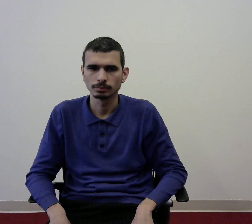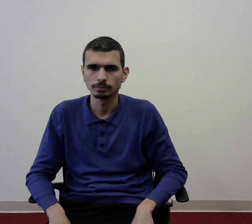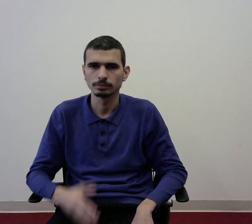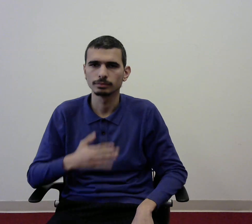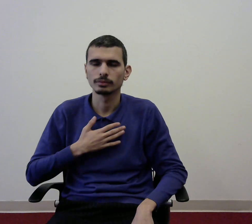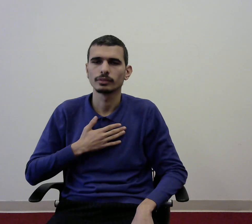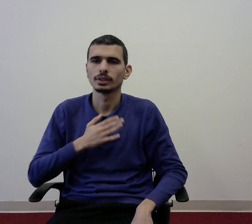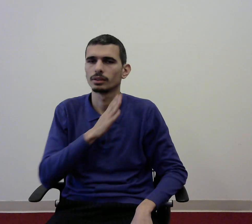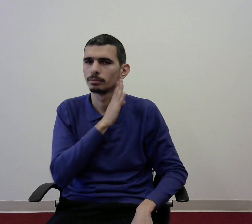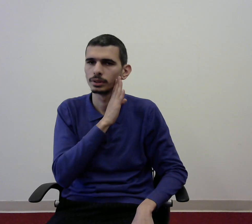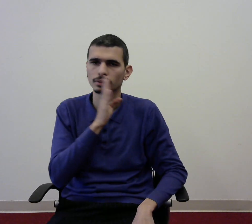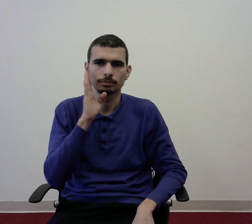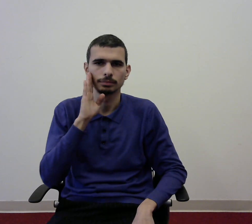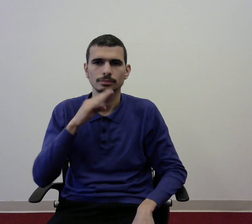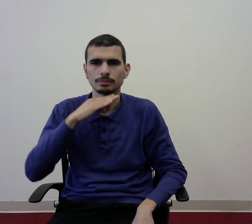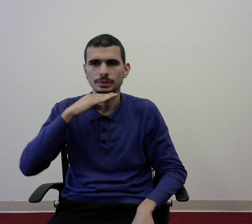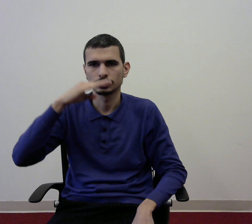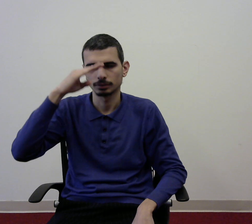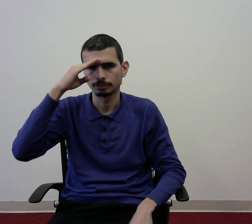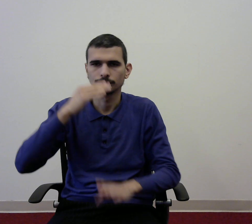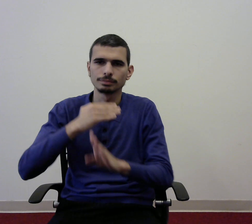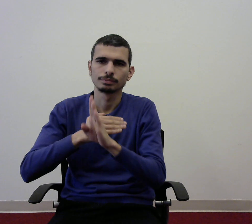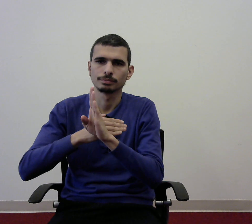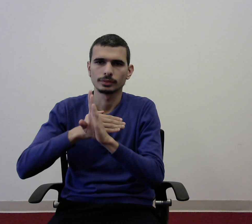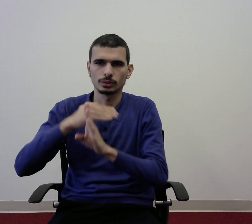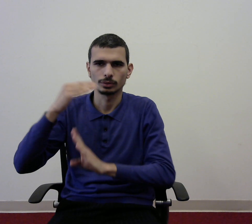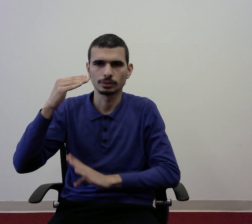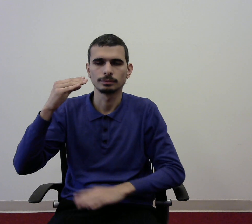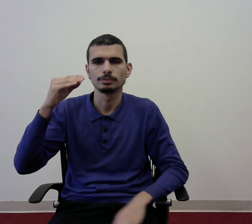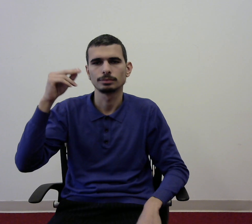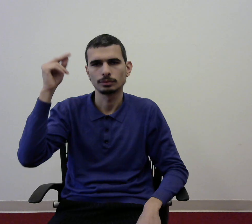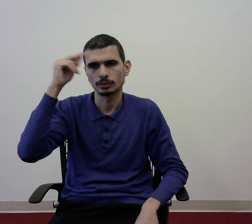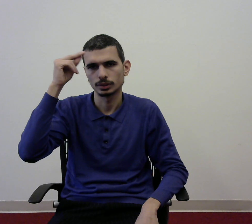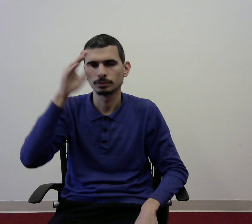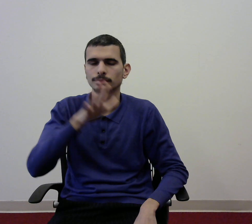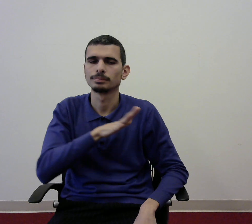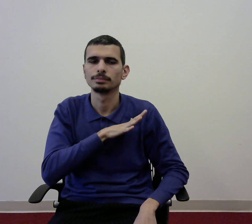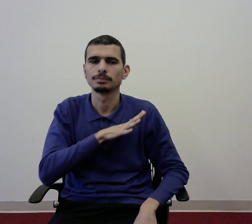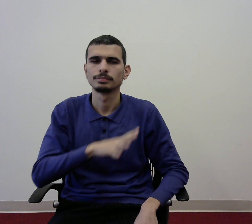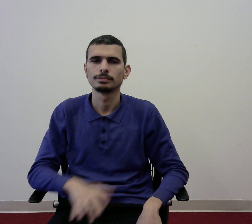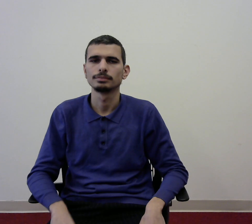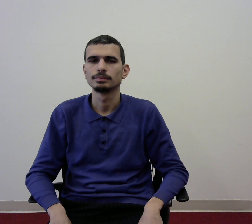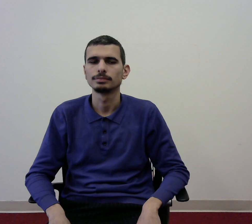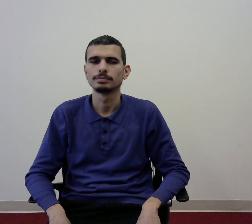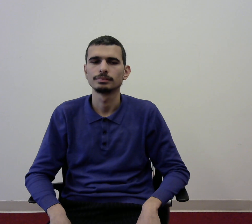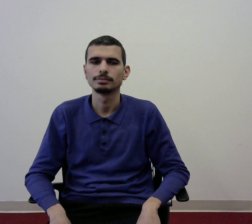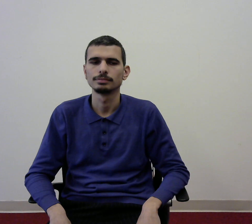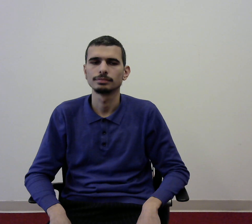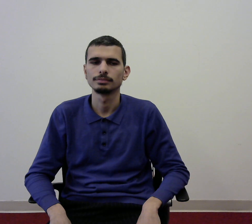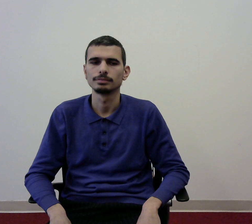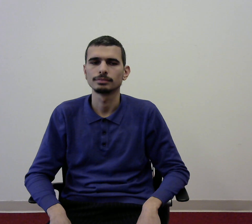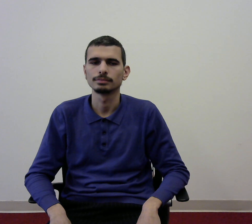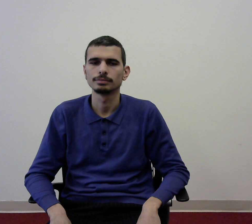Mənim valideynlərim ali təhsillidir